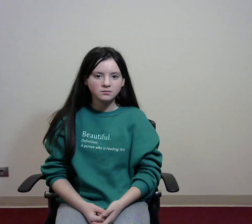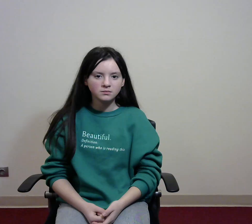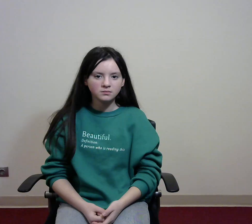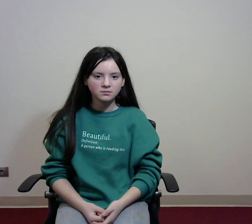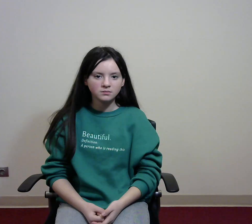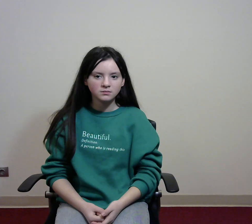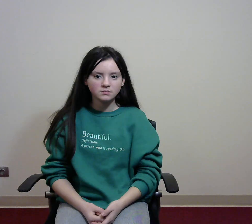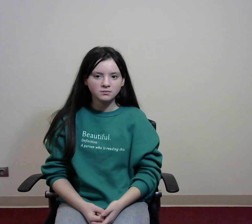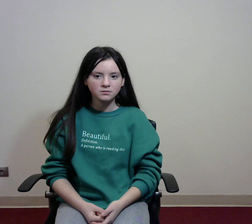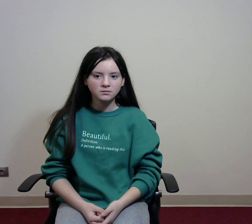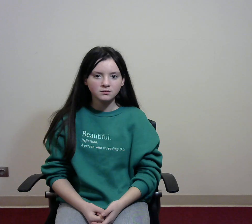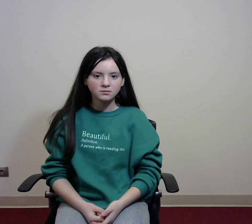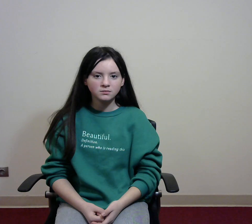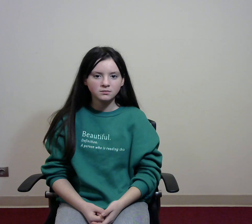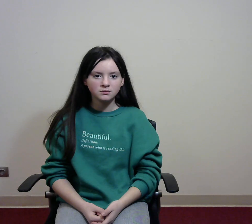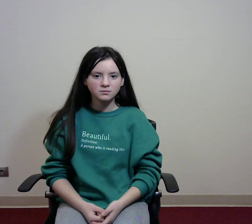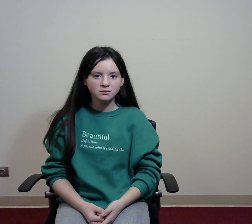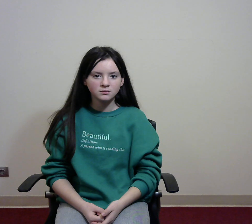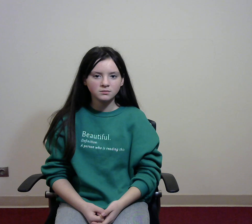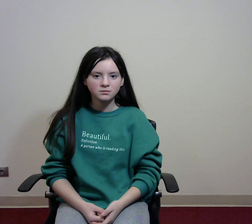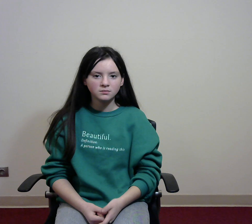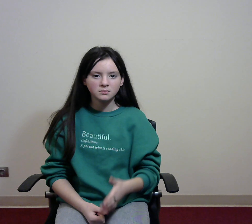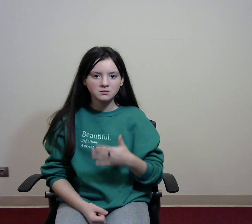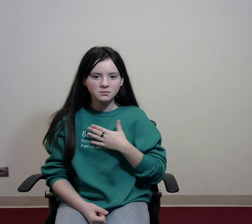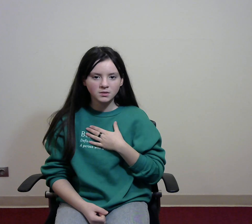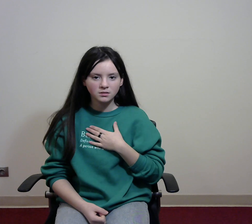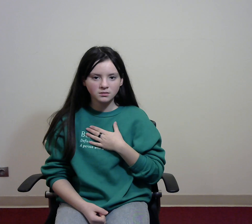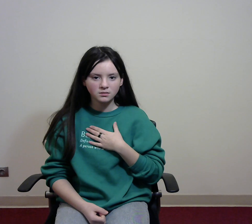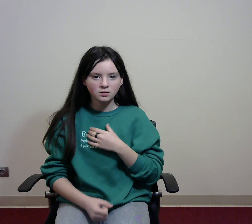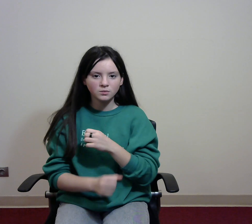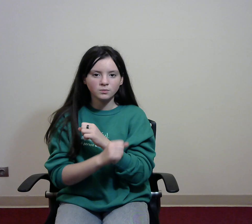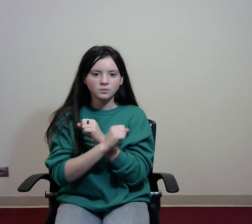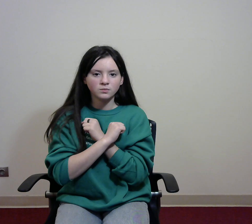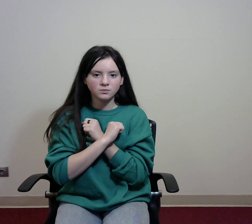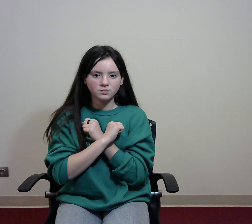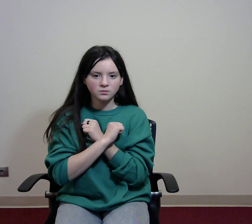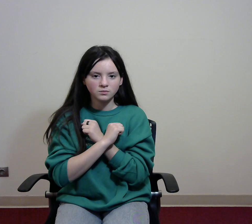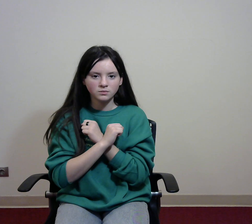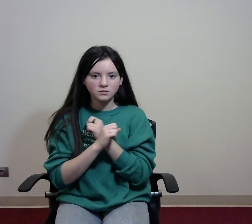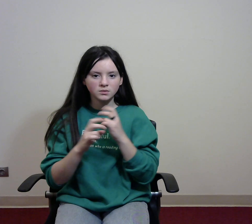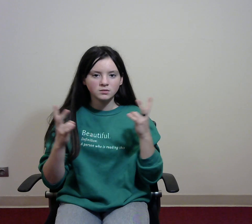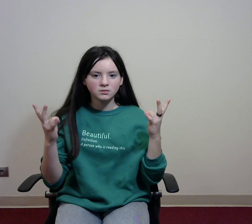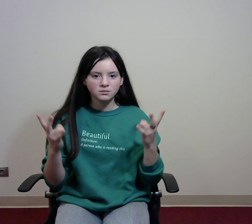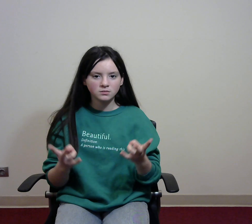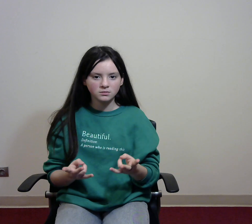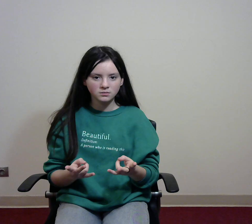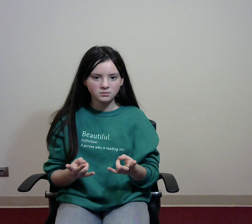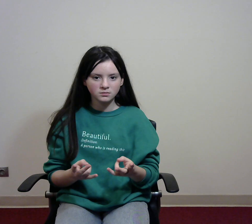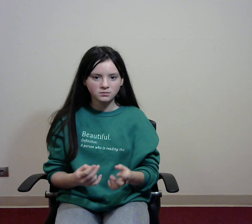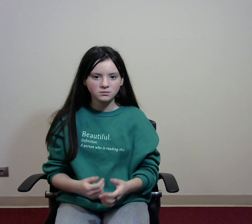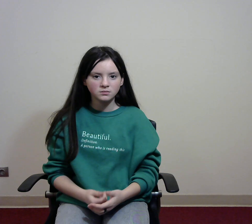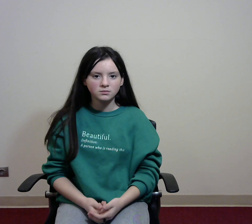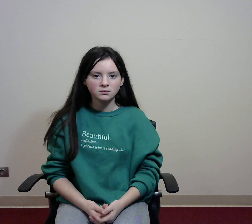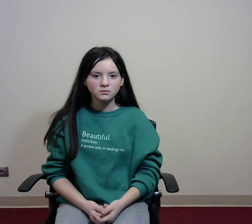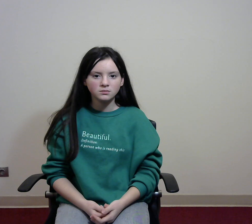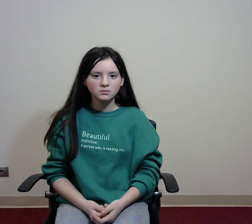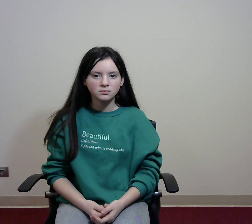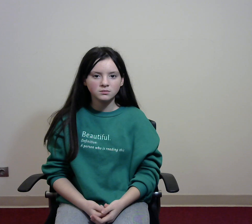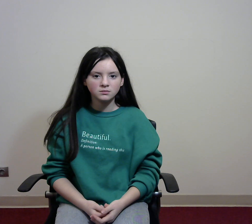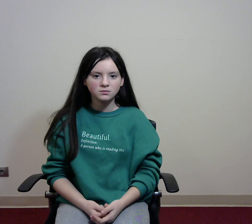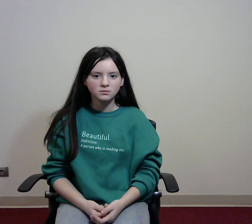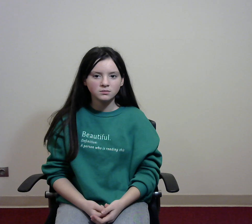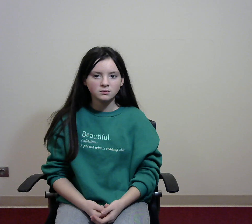Mənə istirahət etmək lazımdır